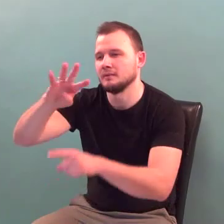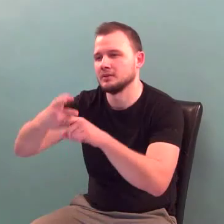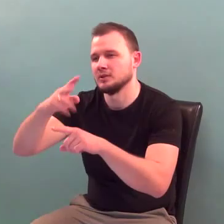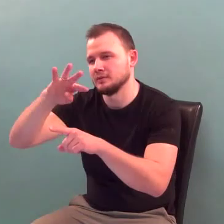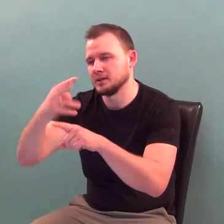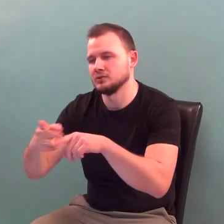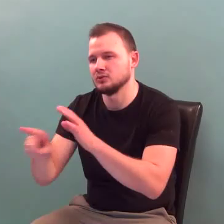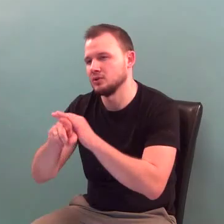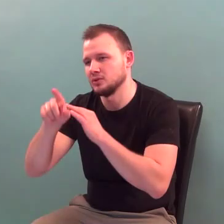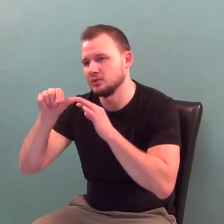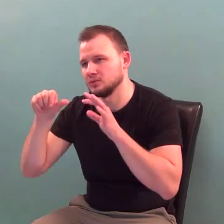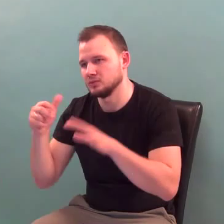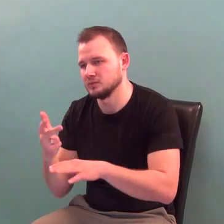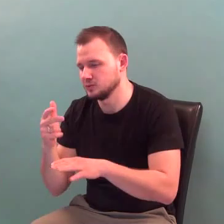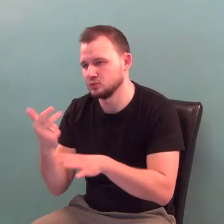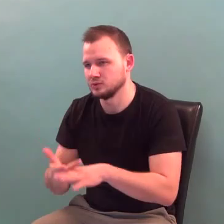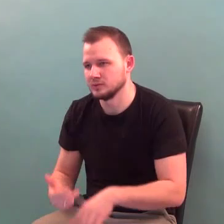Czwarta trzydzieści do szóstej trzydzieści.